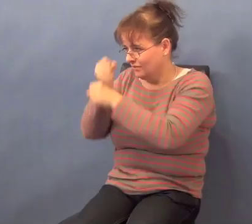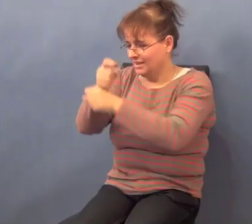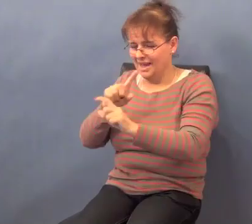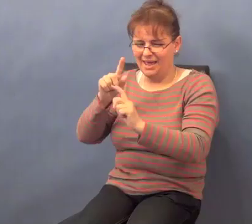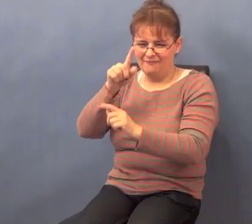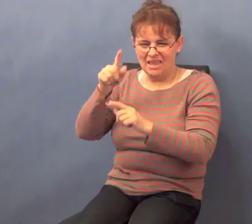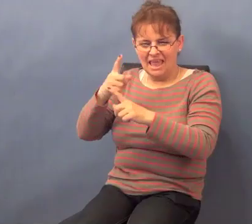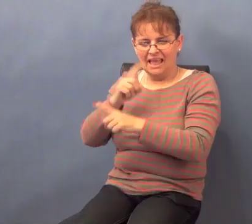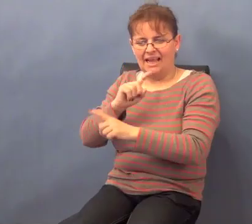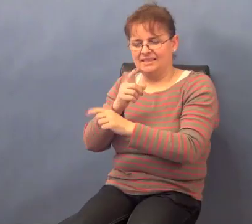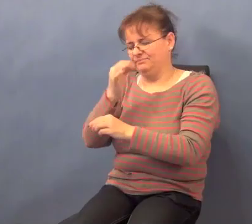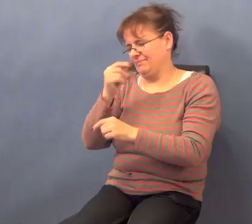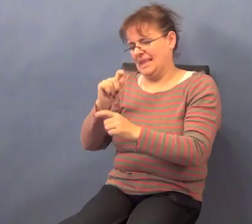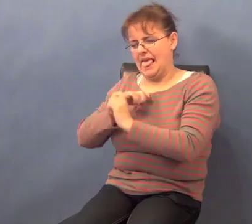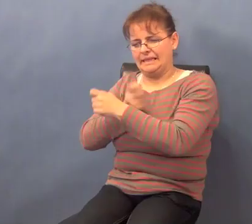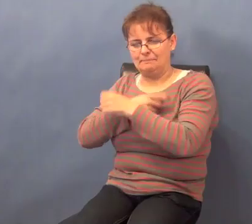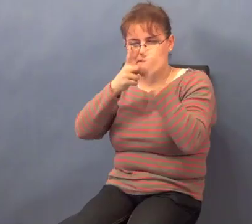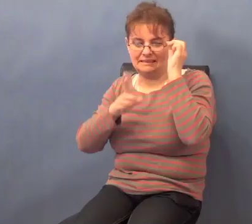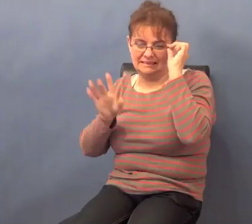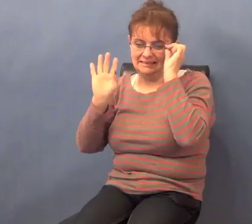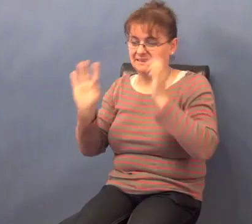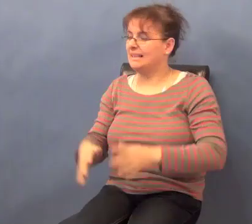Żyją jak w niewoli... w Egipcie.